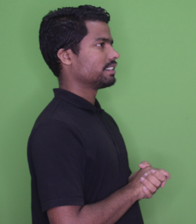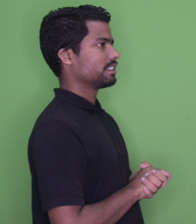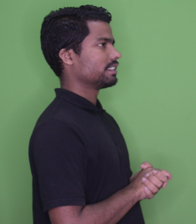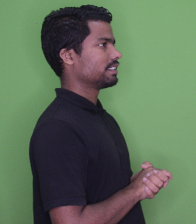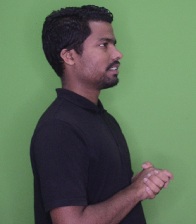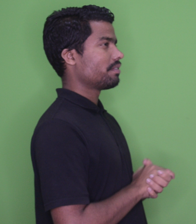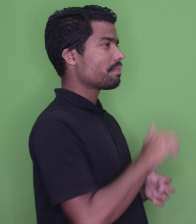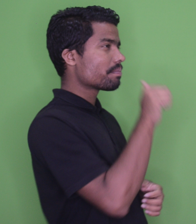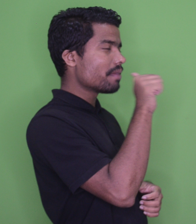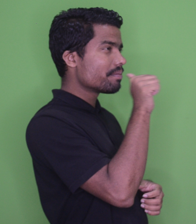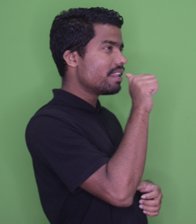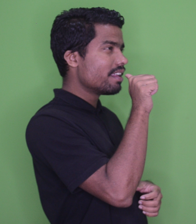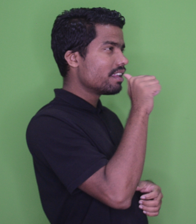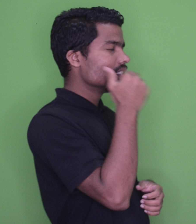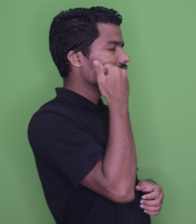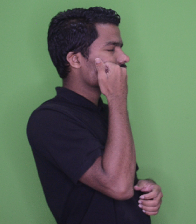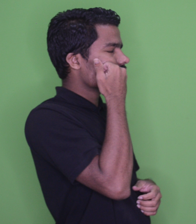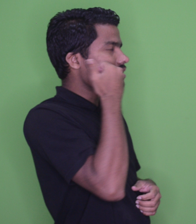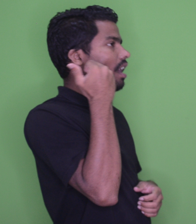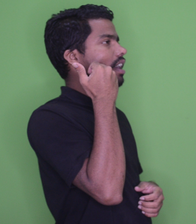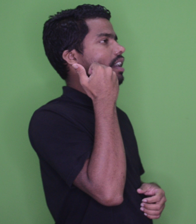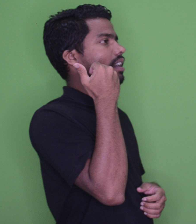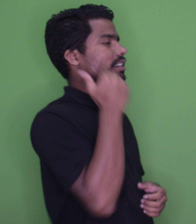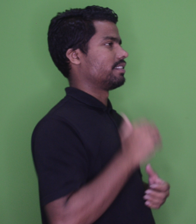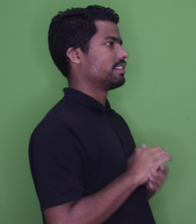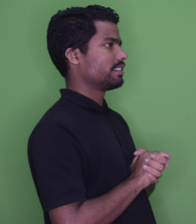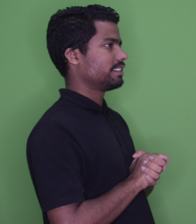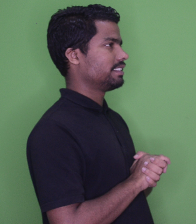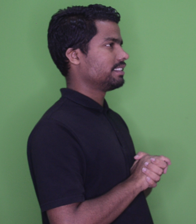water is cold